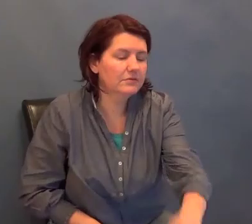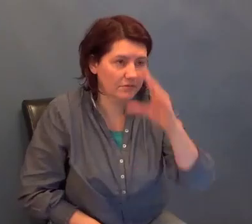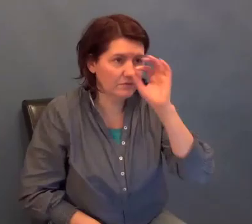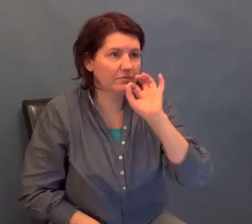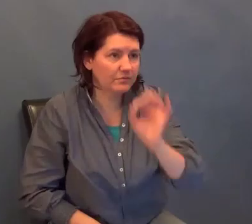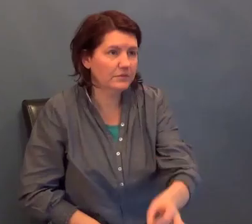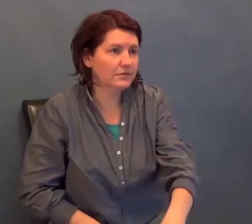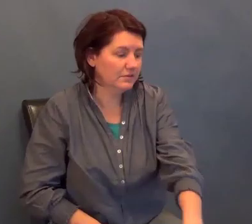Ten z daszkiem jest prawidłowy.